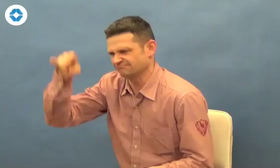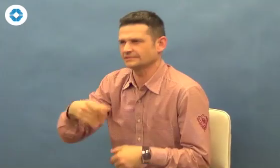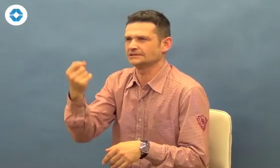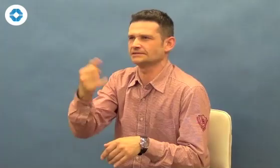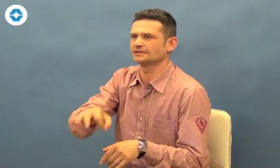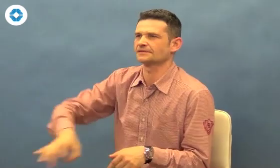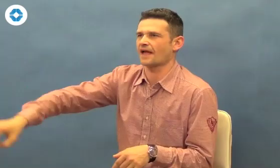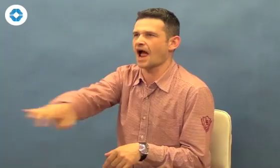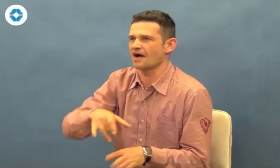Za chwilę pojawia się staw.